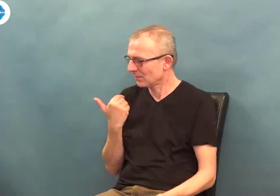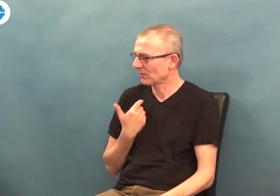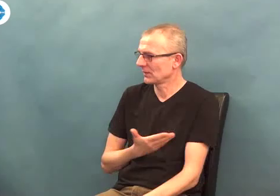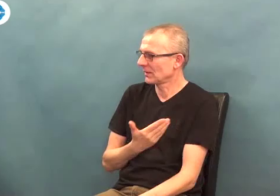Nie miałem.